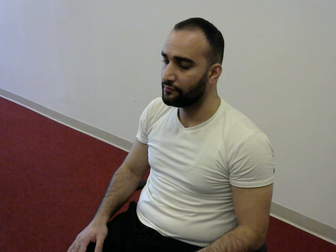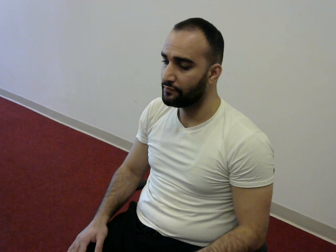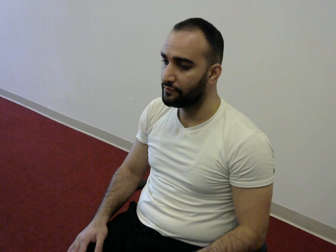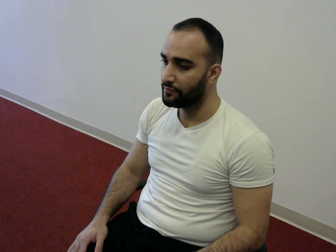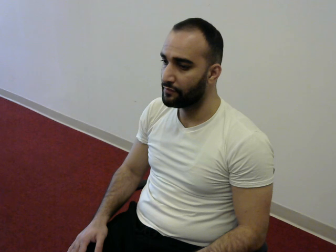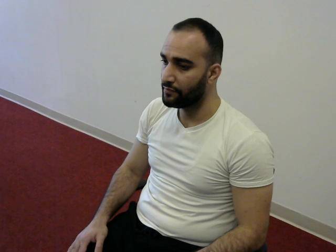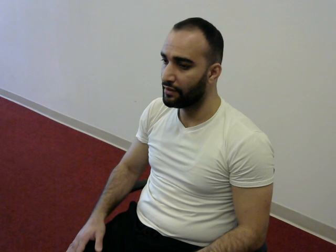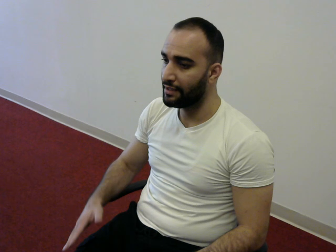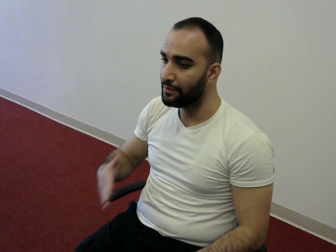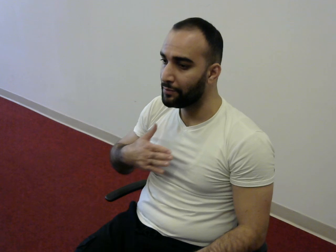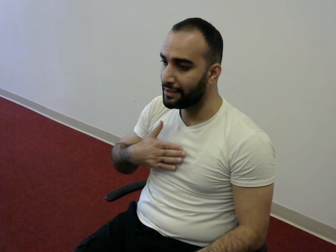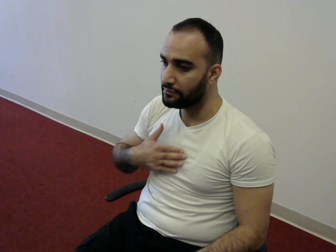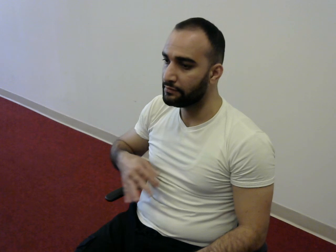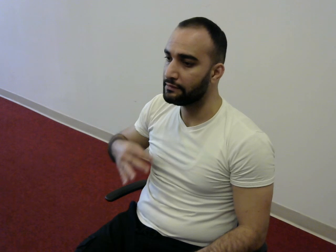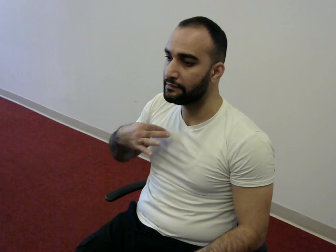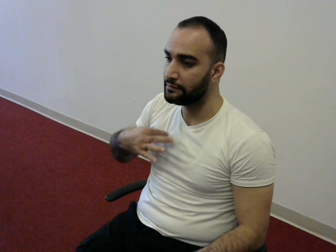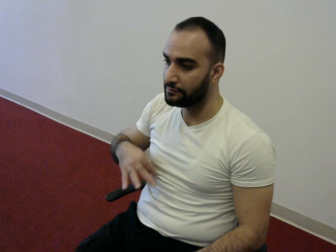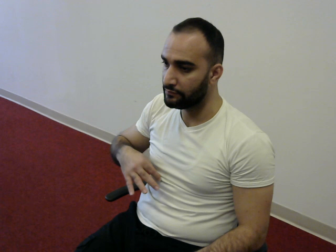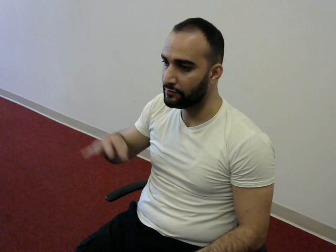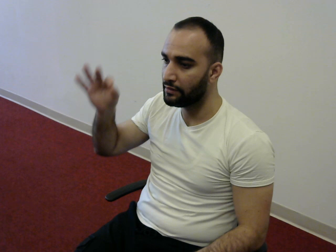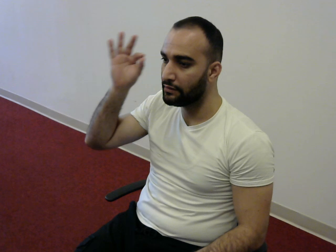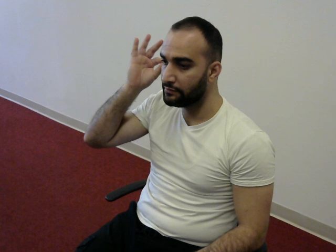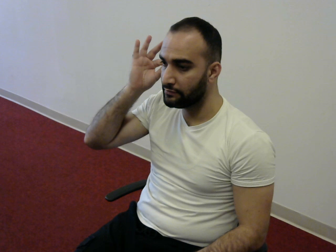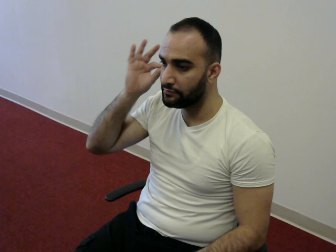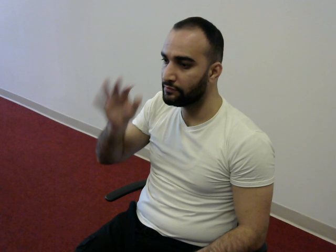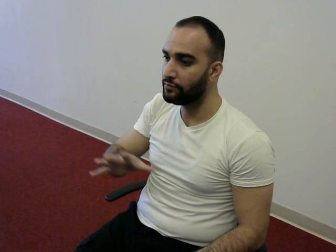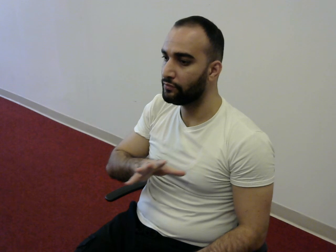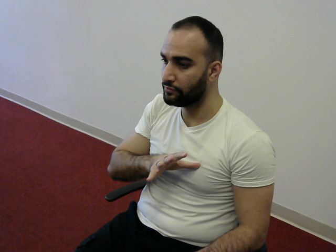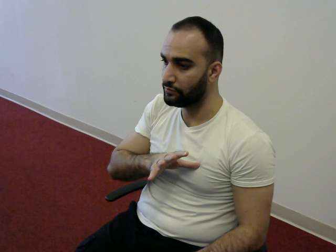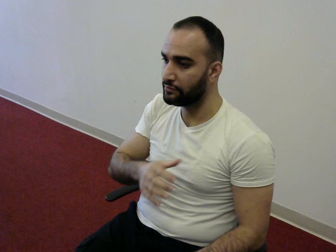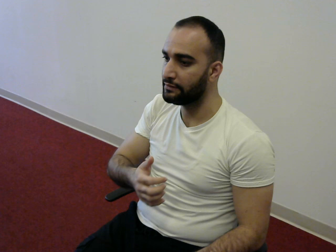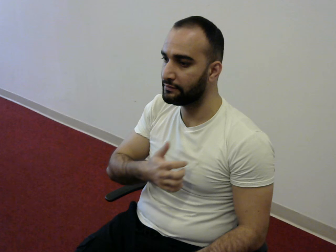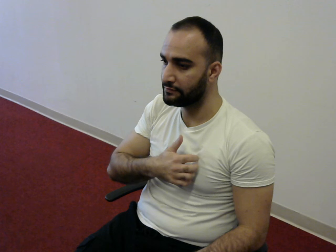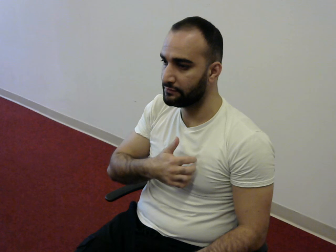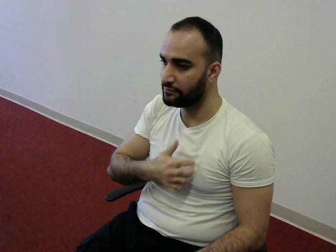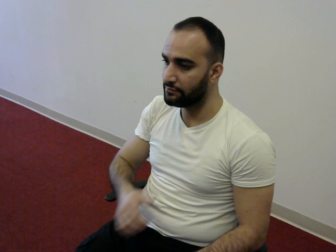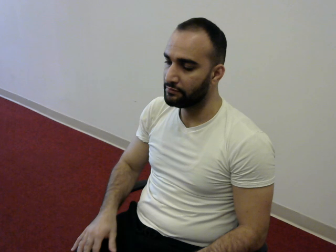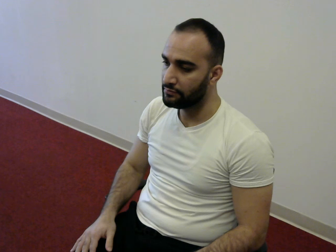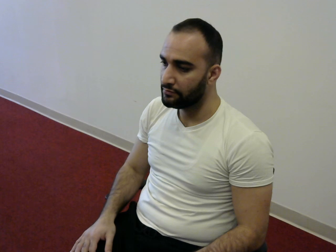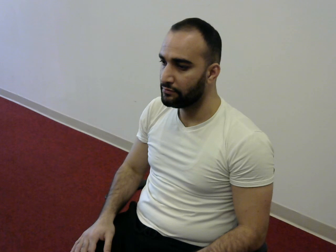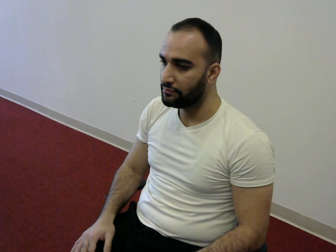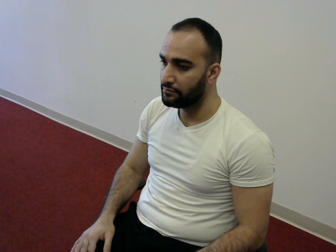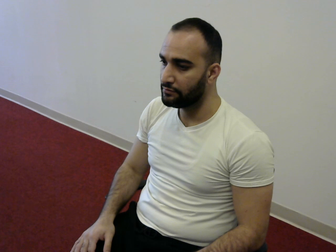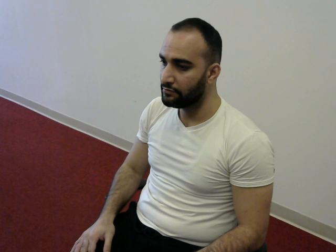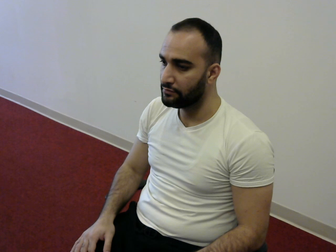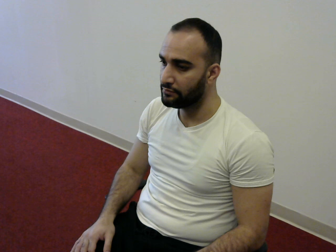Mənim oğlum həkim olmaq istəyir